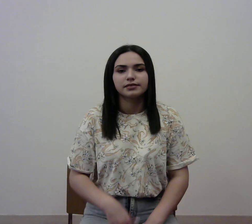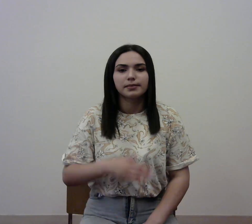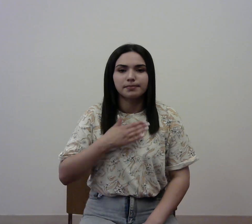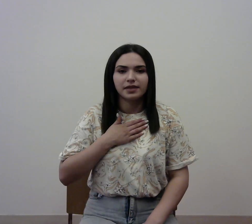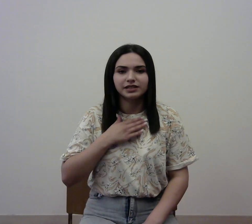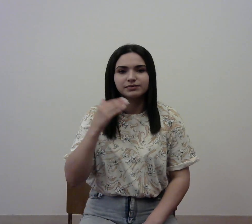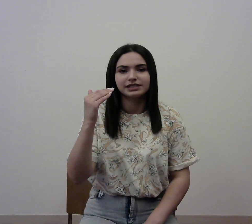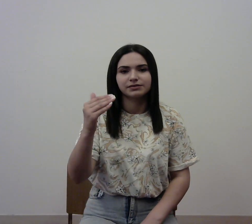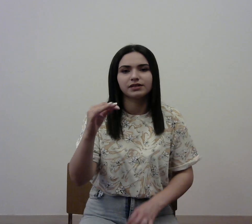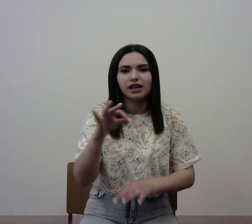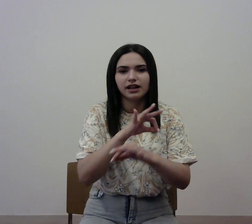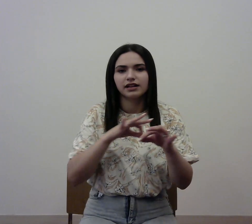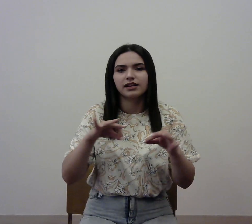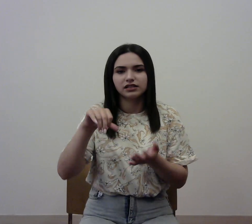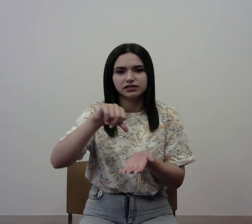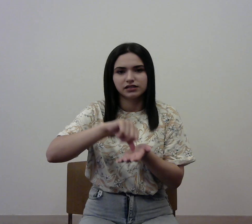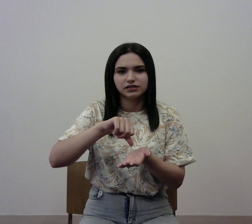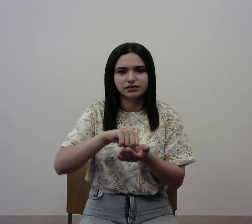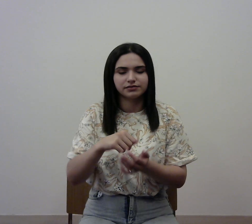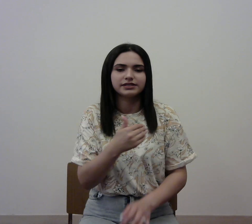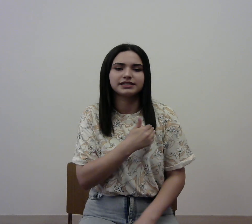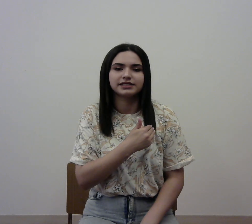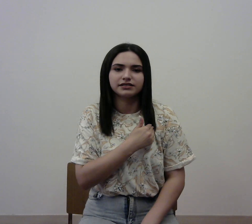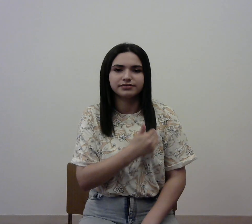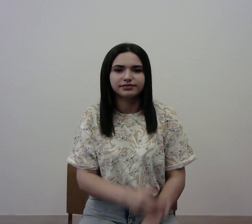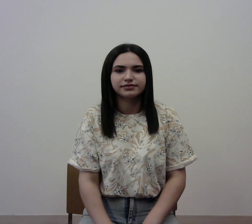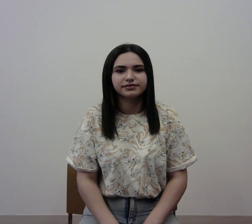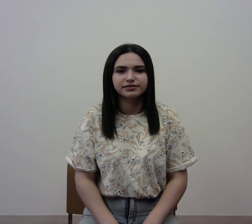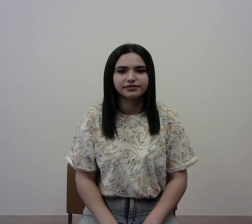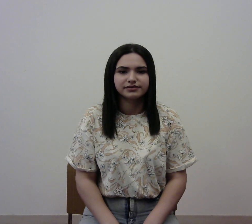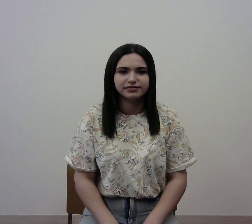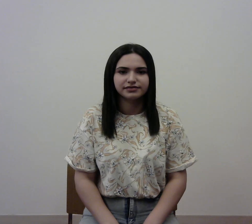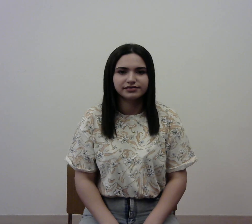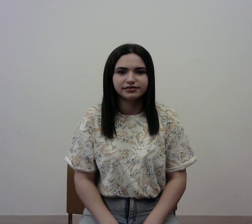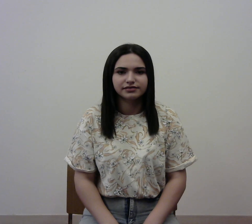Mən sizin layihədə iştirak etmək istərdim